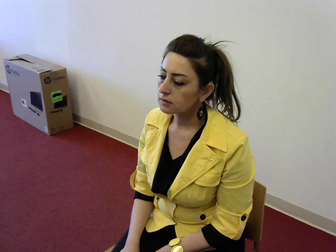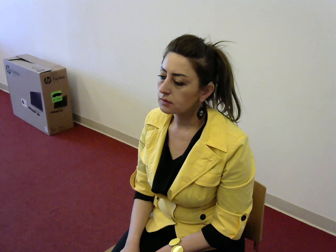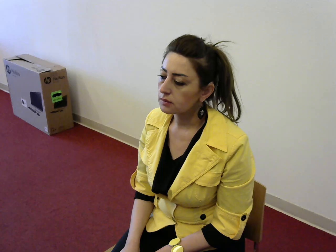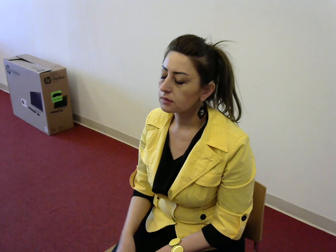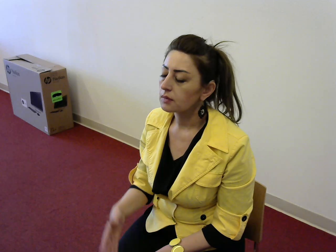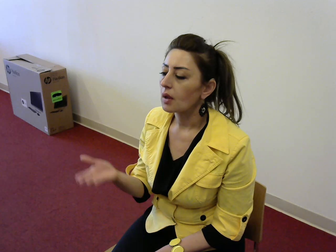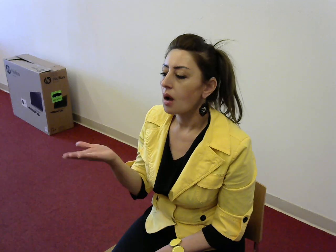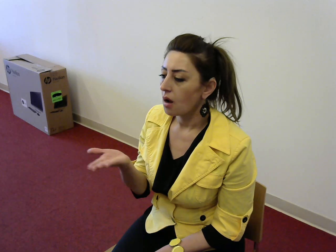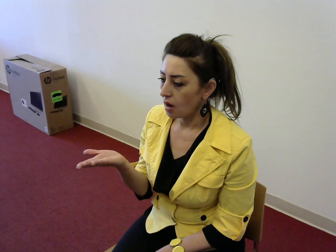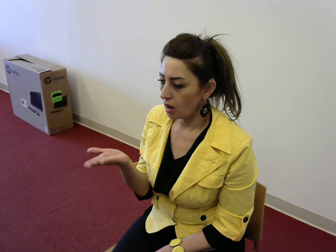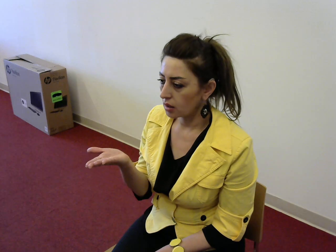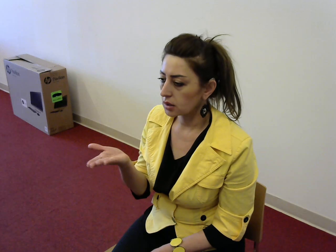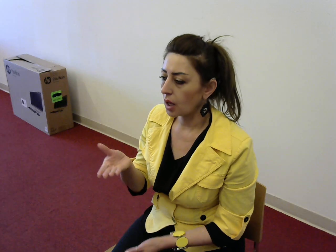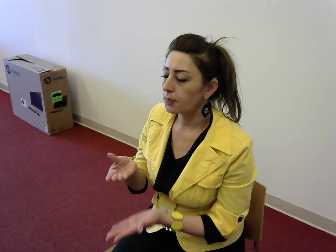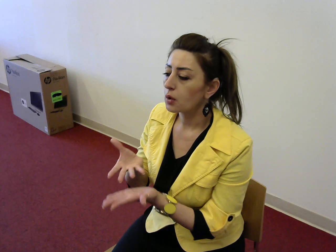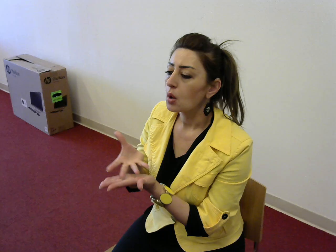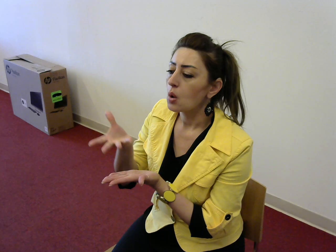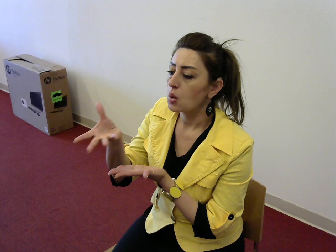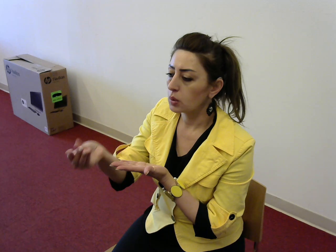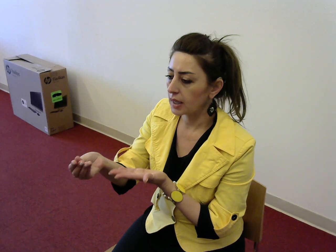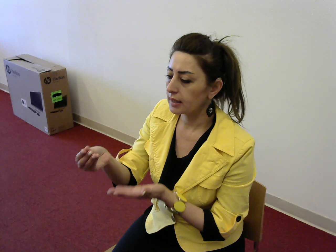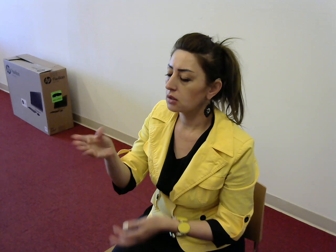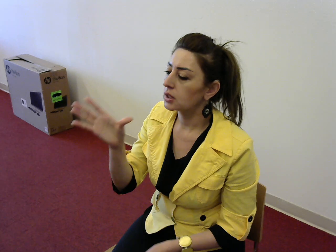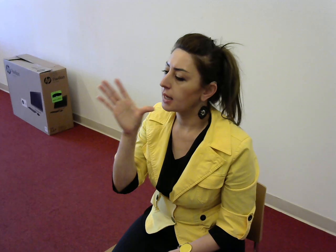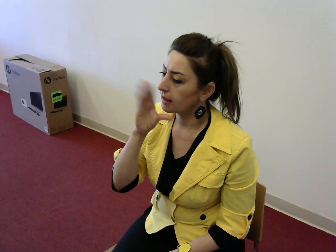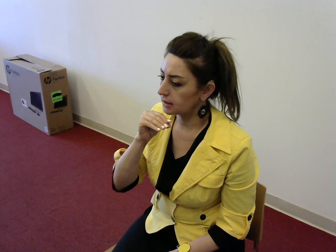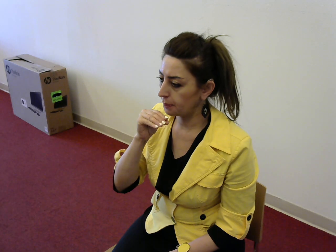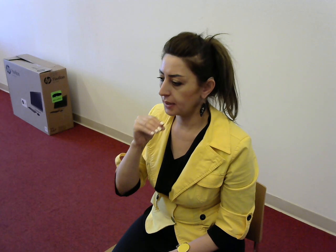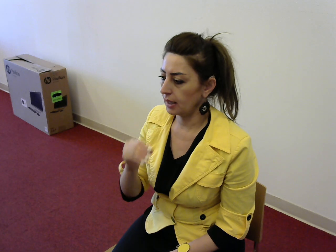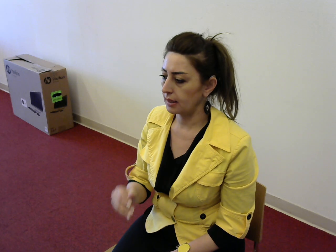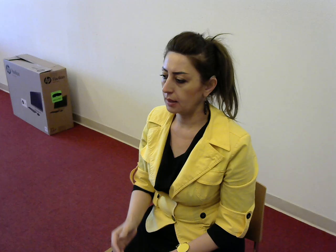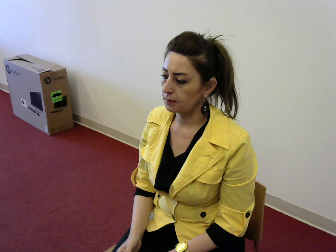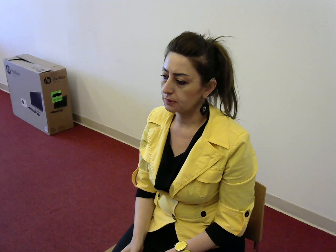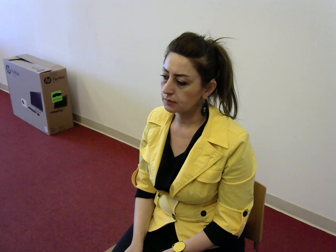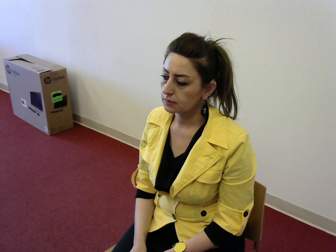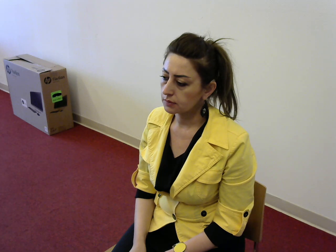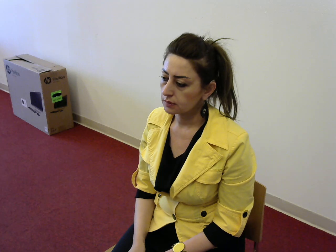Harda ödəniş edə bilərəm?